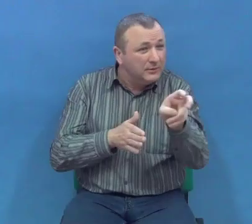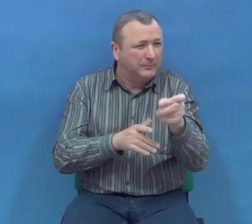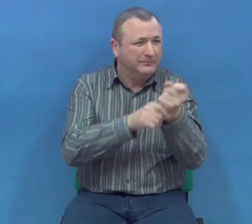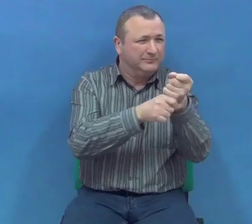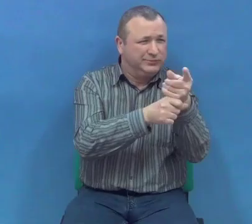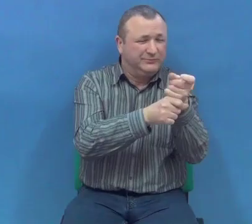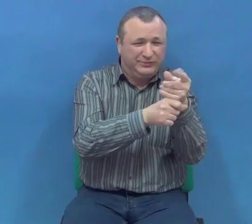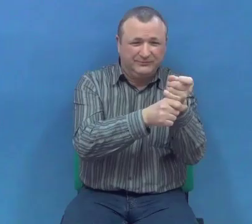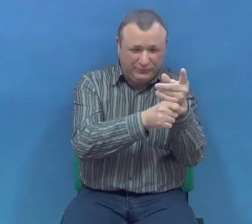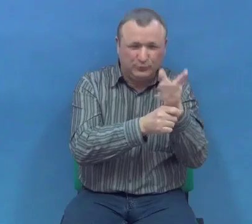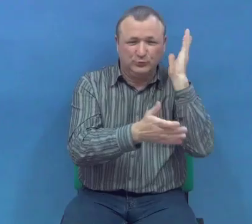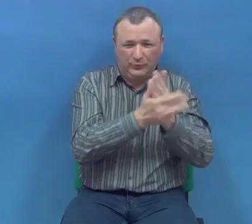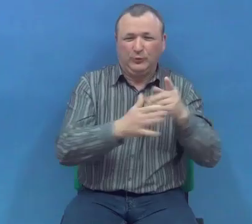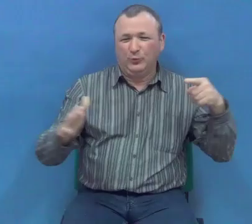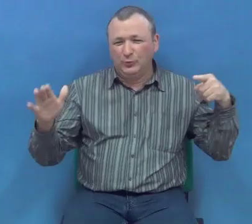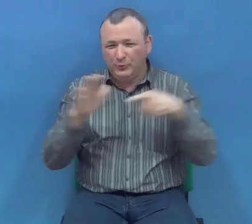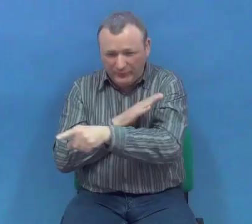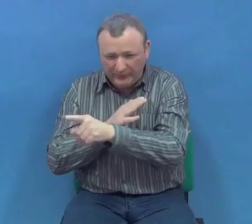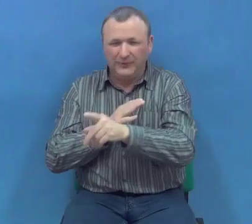Rzucił trzy kamienie i uciekł.